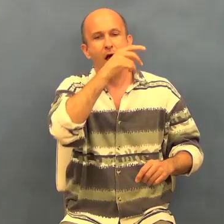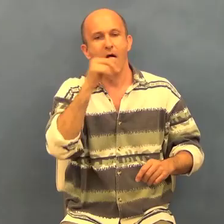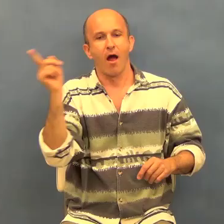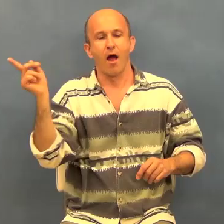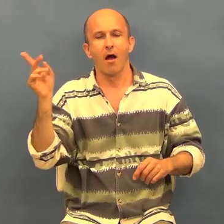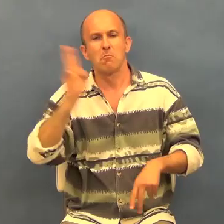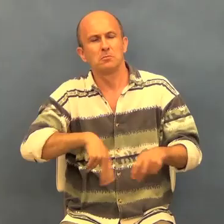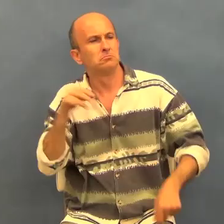Policjant idzie i widzi, co on robi.